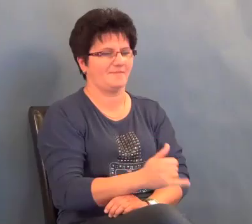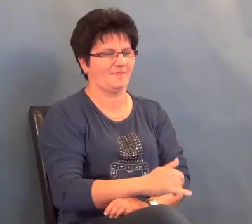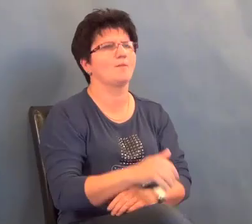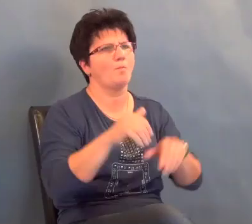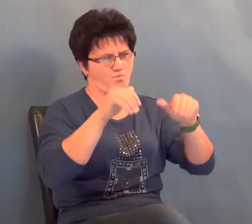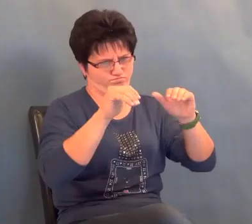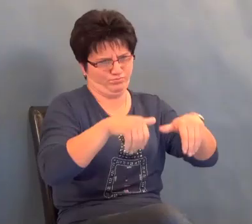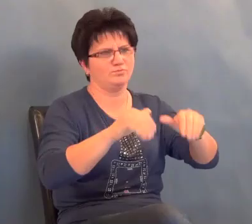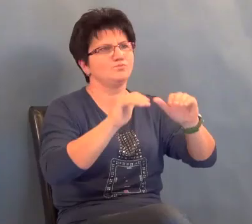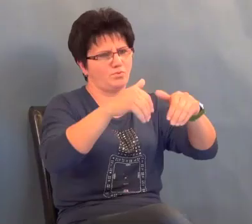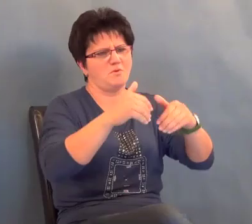Można, można.